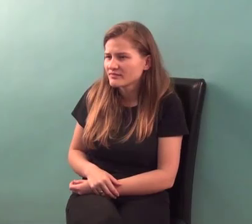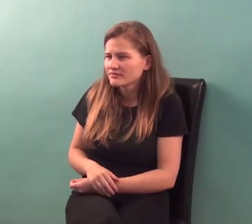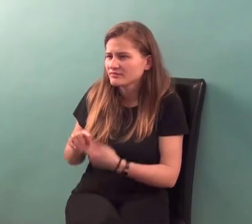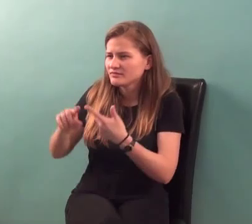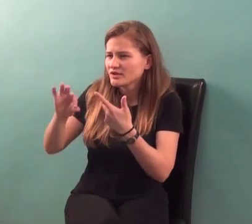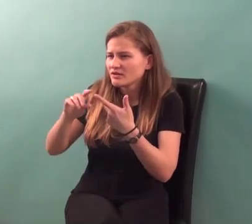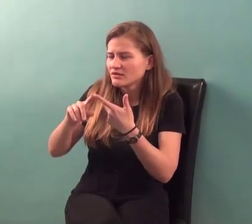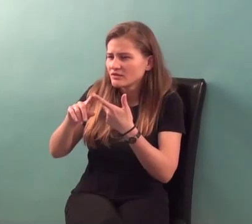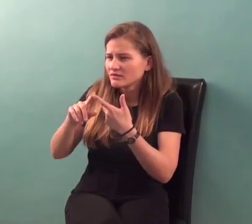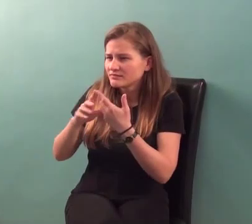Drugie.